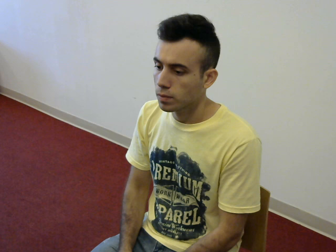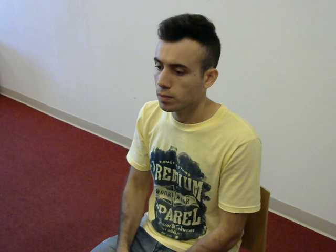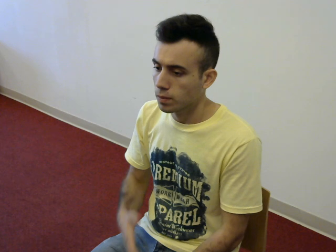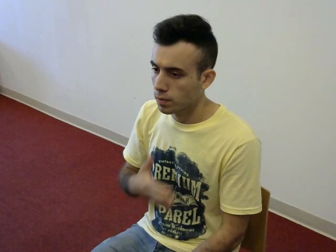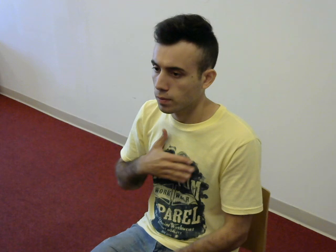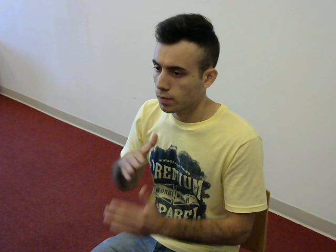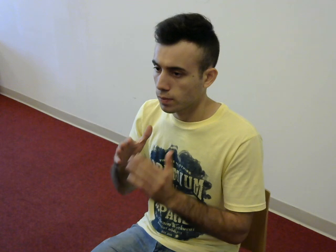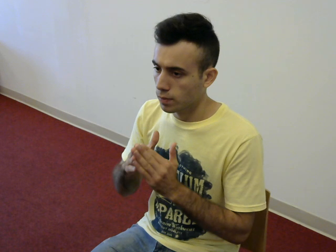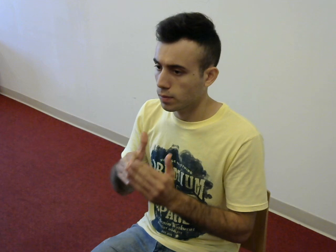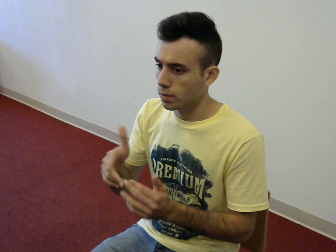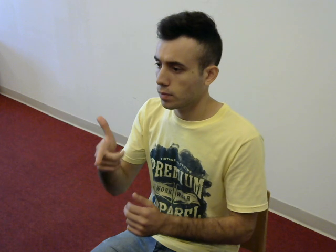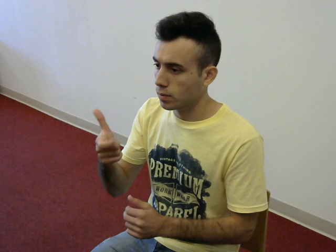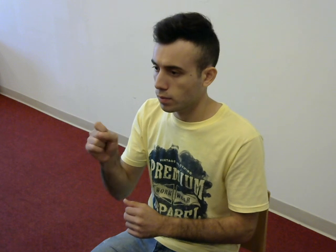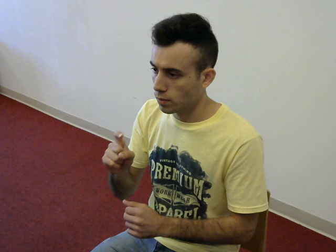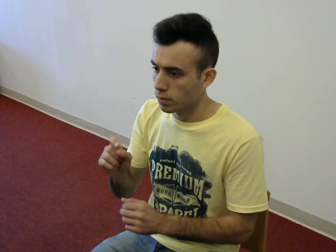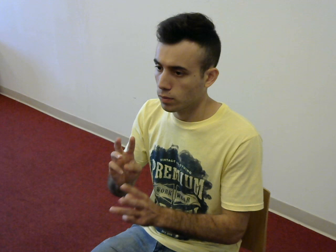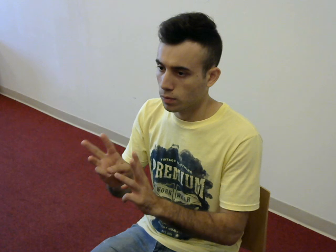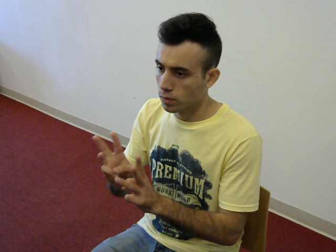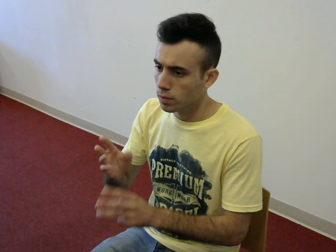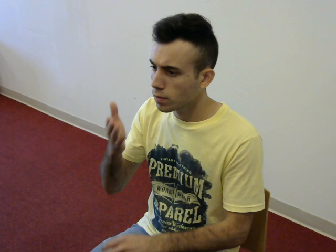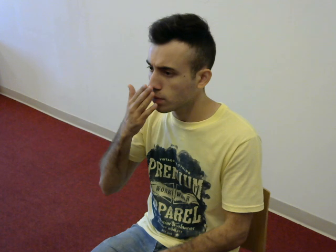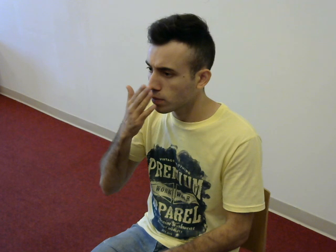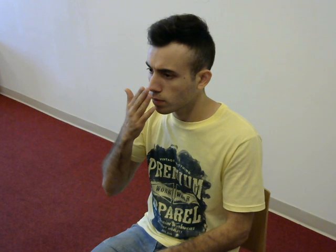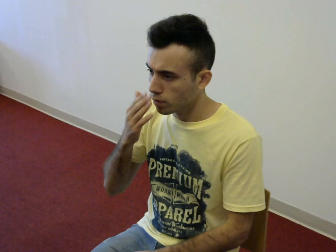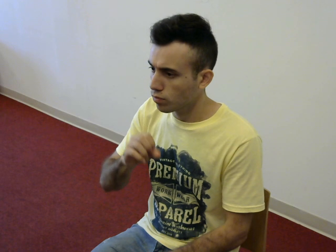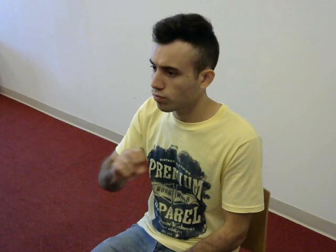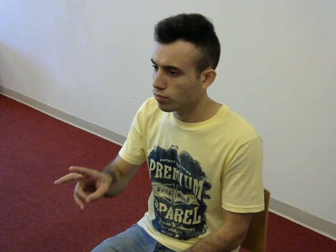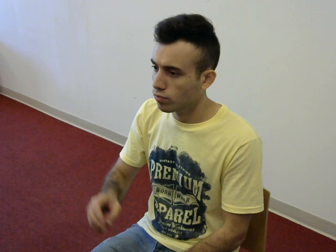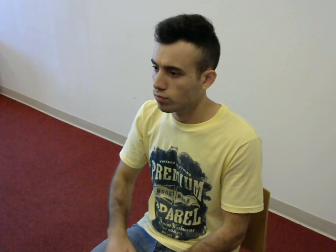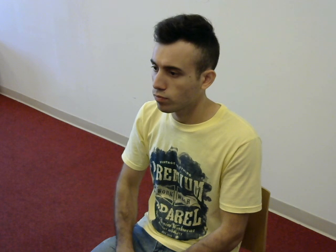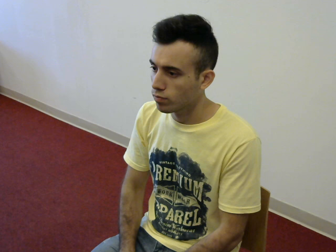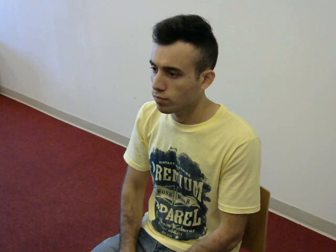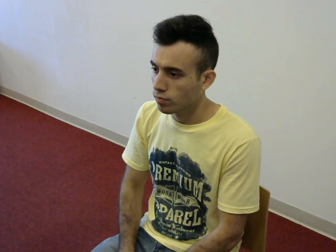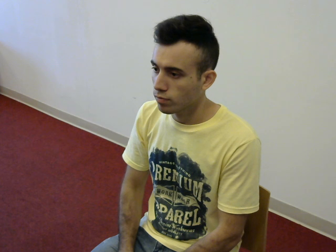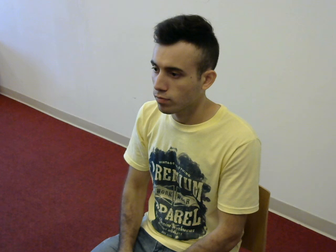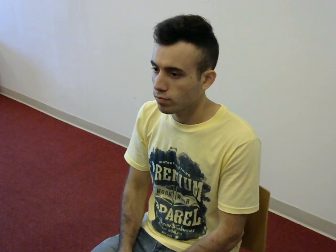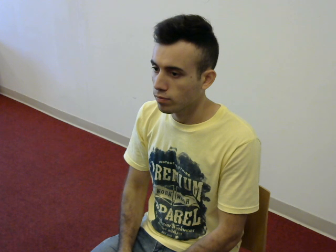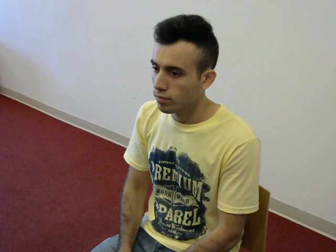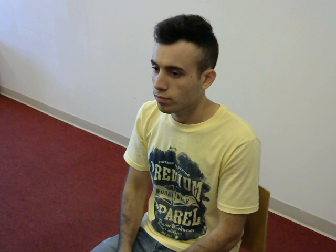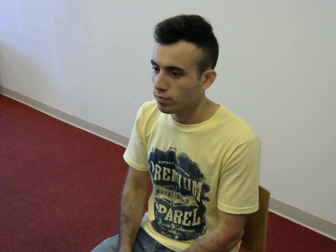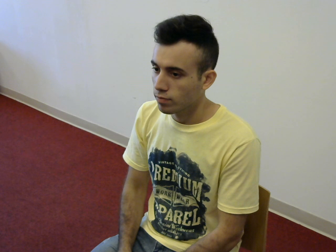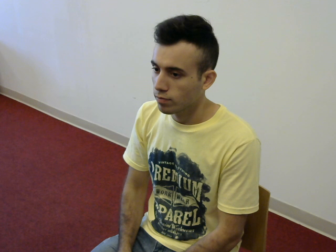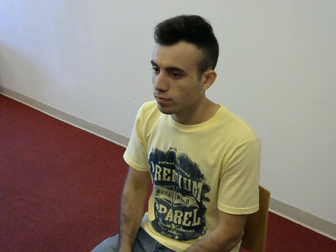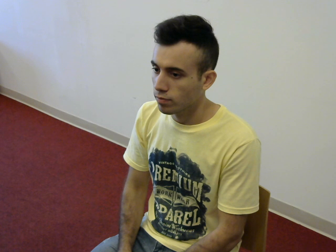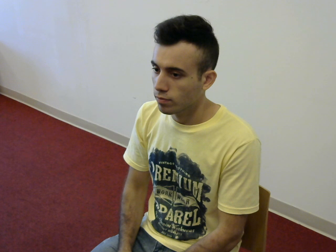Bizim evdən qaz iyi gəlir